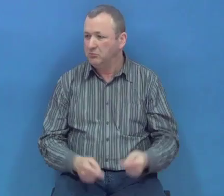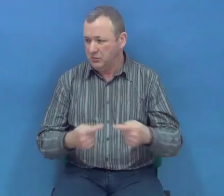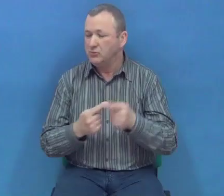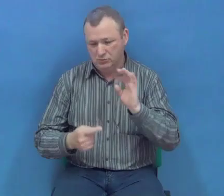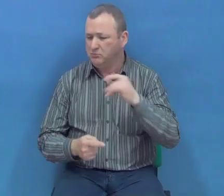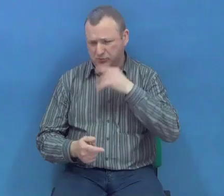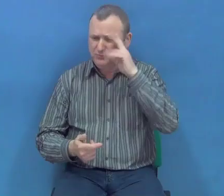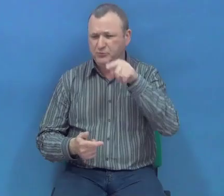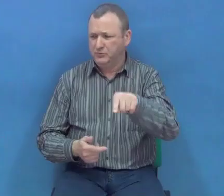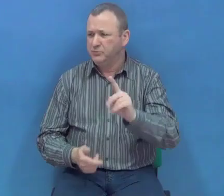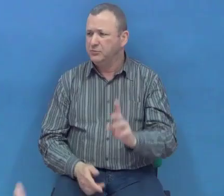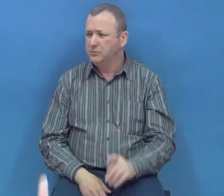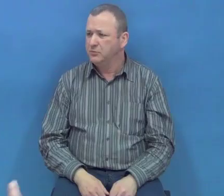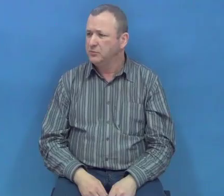Pasuje dobrze, dobrze rozpoznałem.